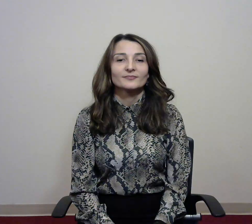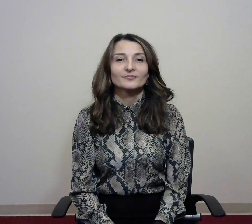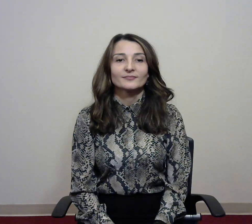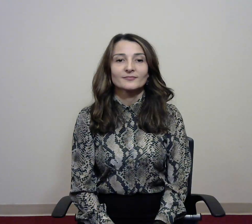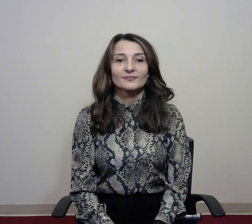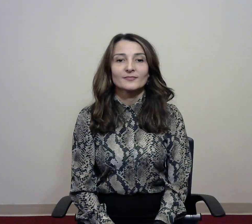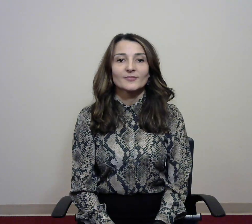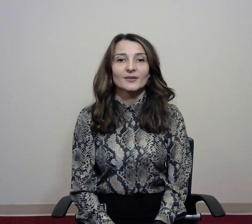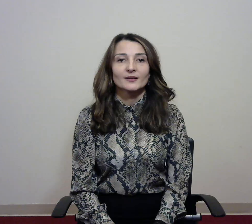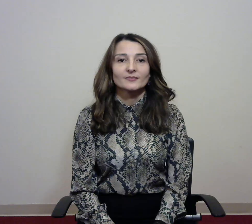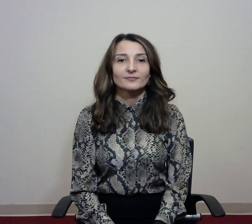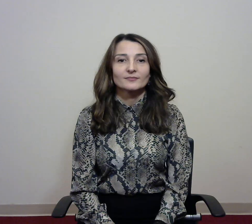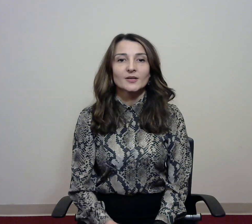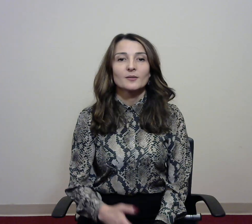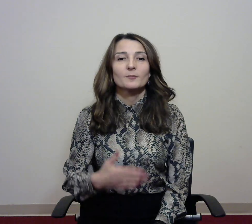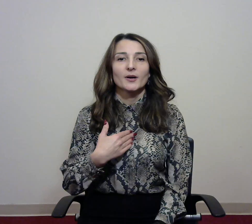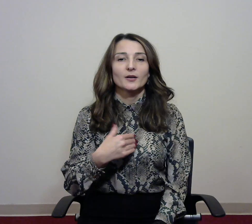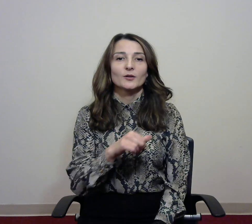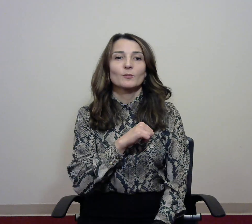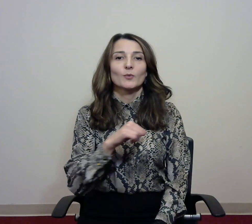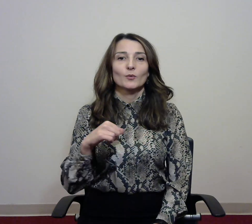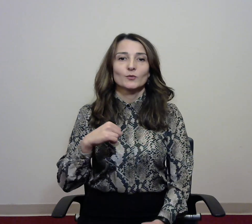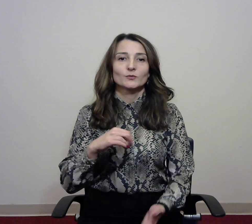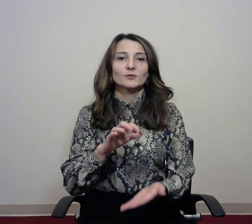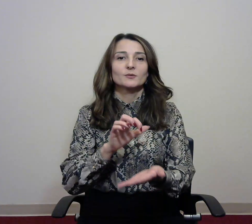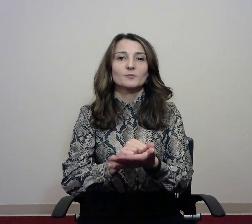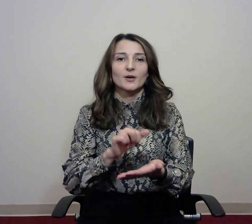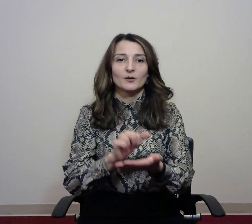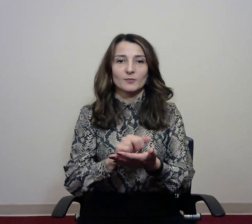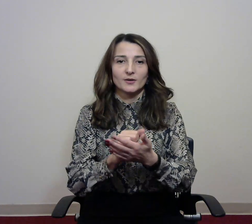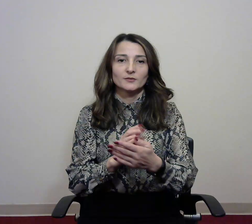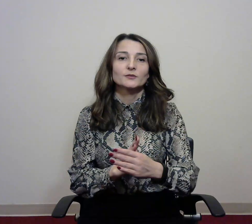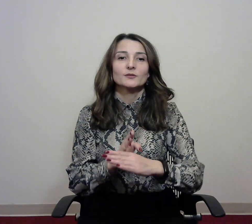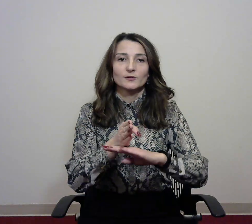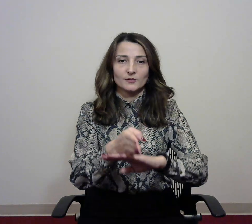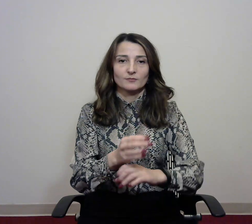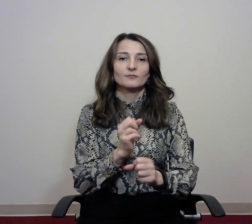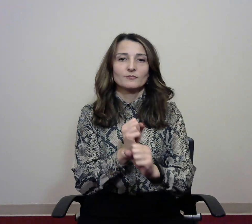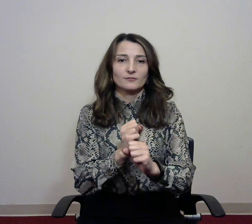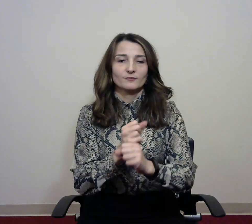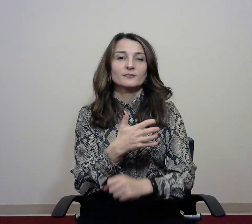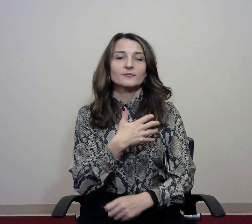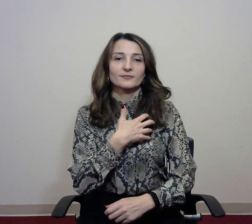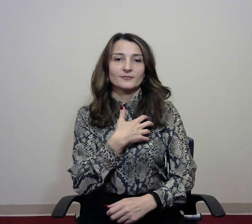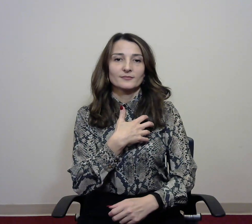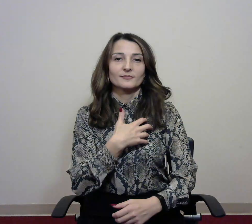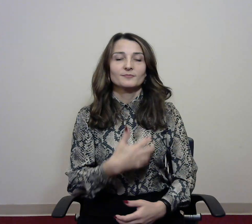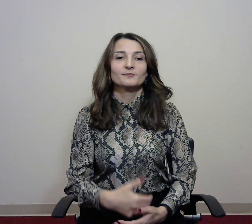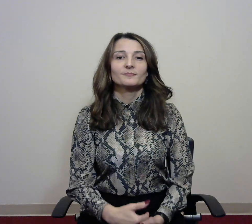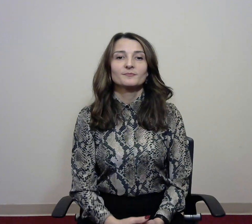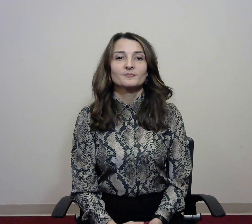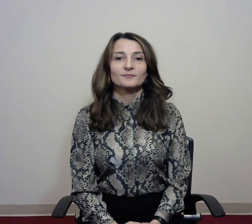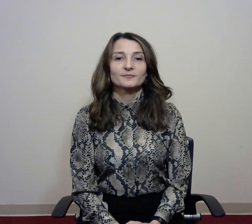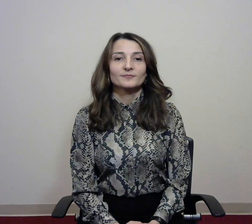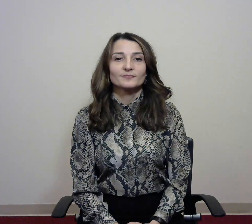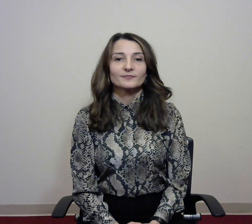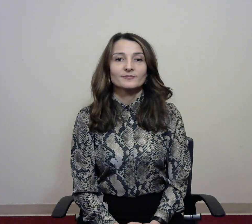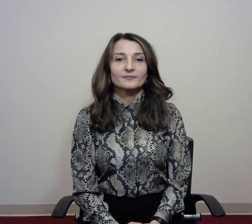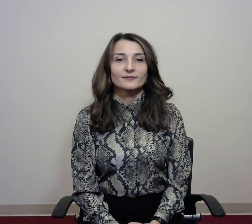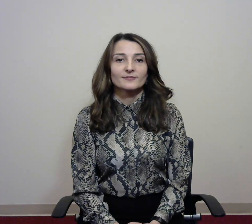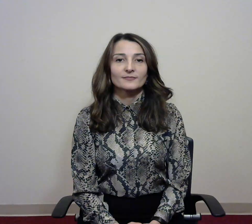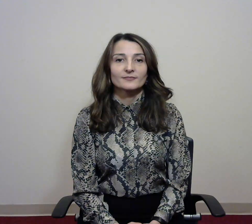Mən özünüməşğulluğa müraciət etmək istəyirəm